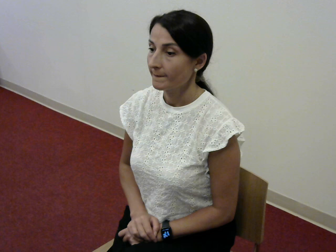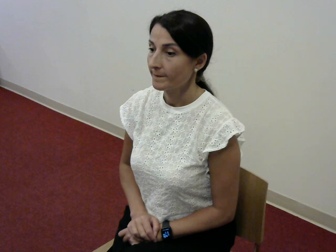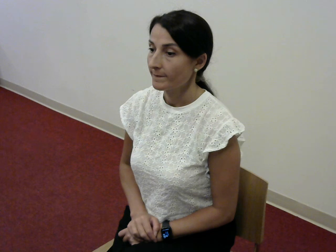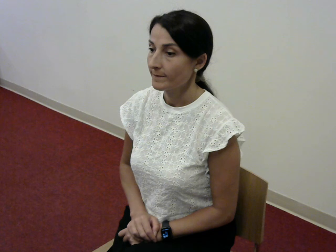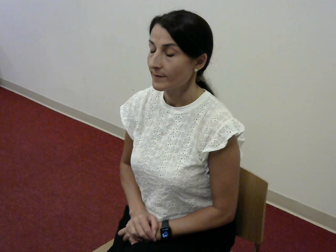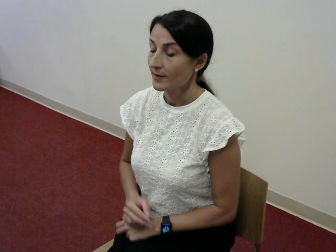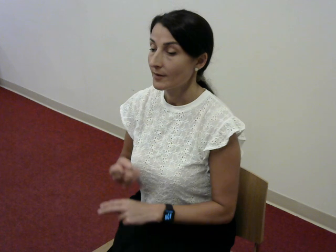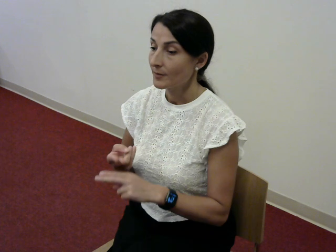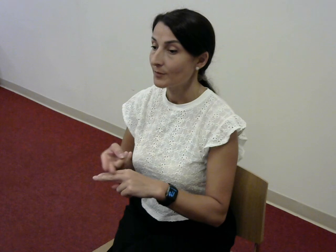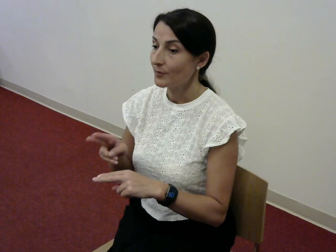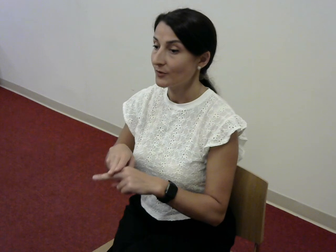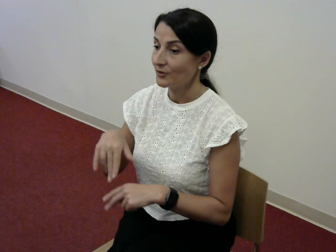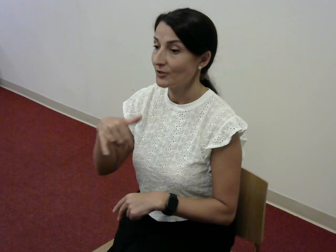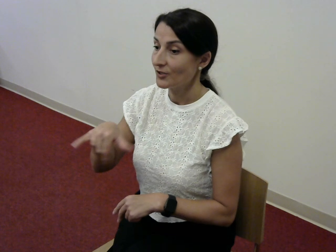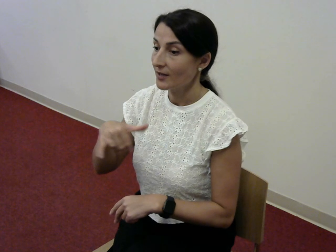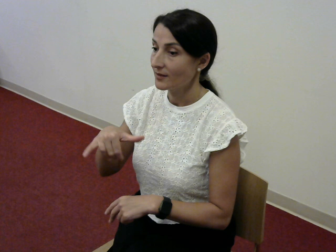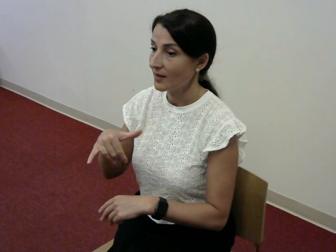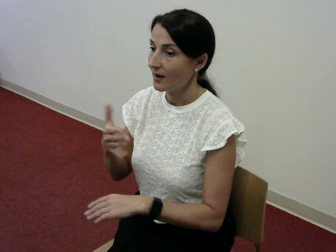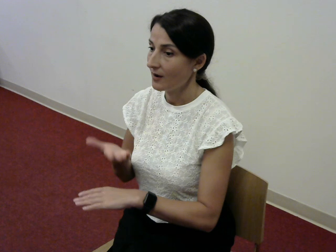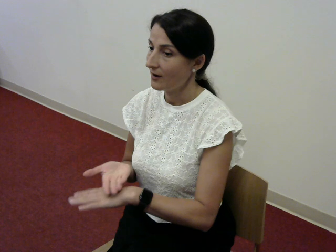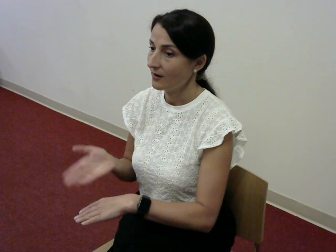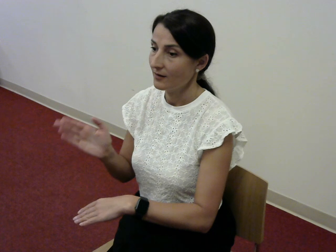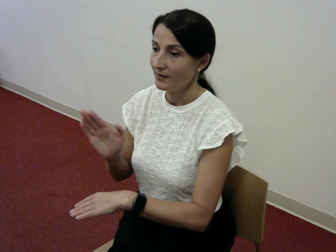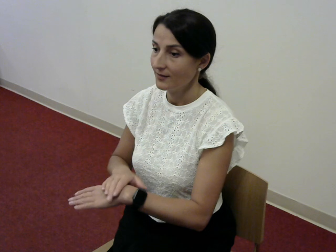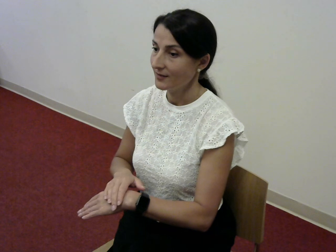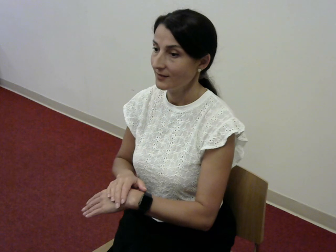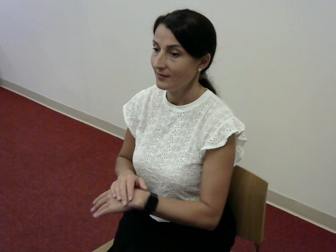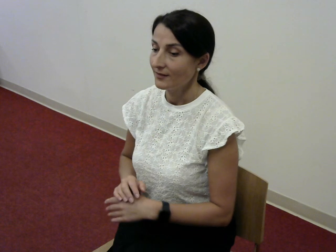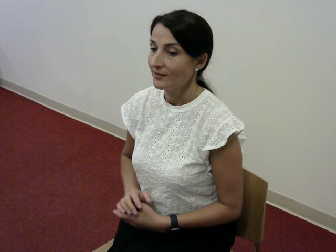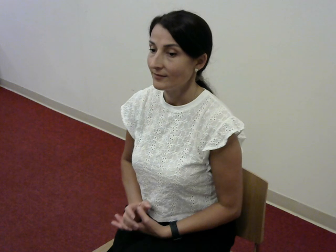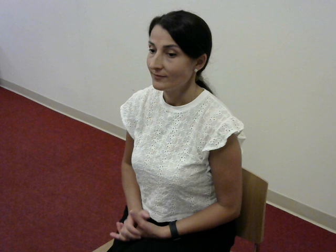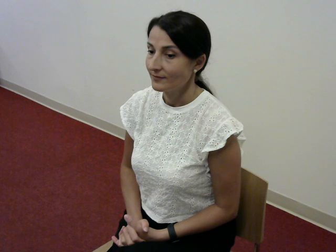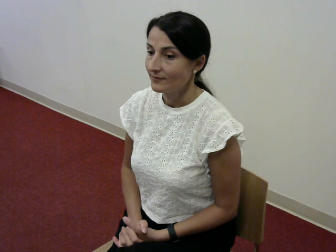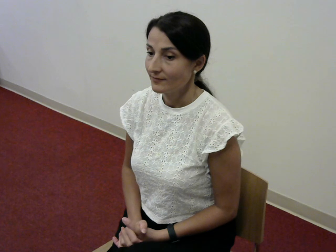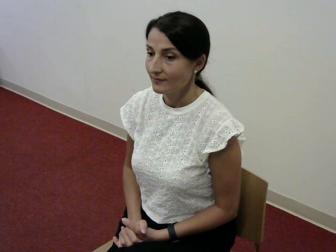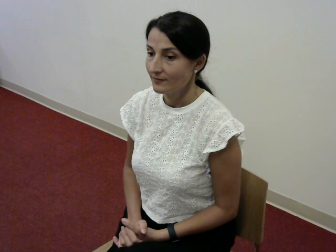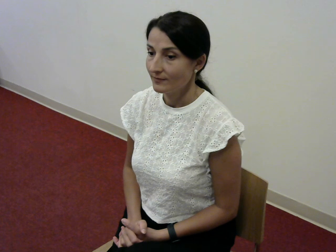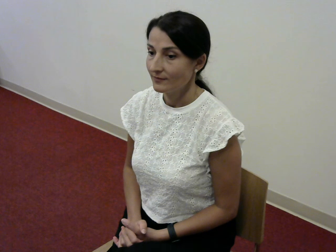Bu çanta ağırdır